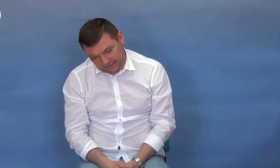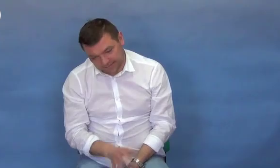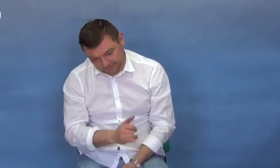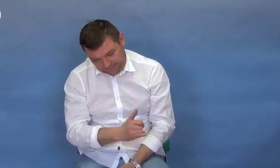Tak.